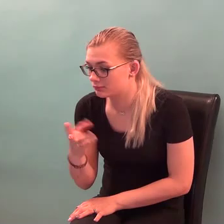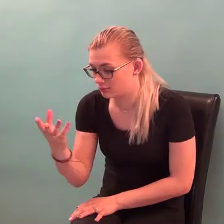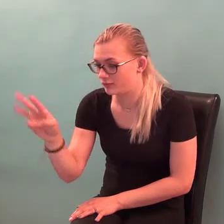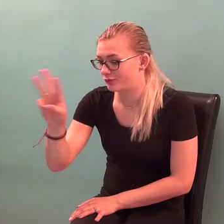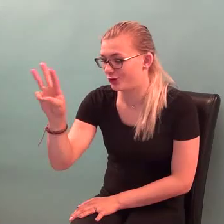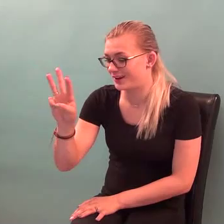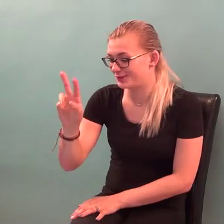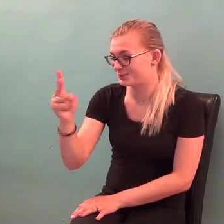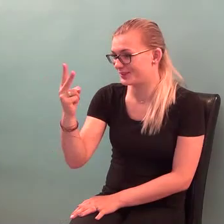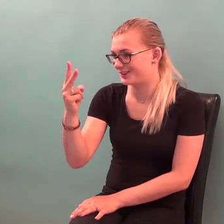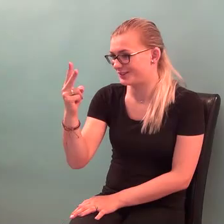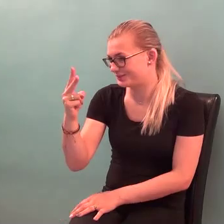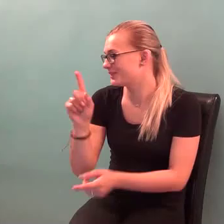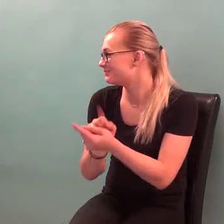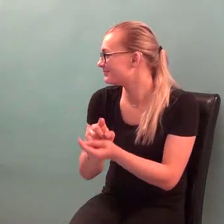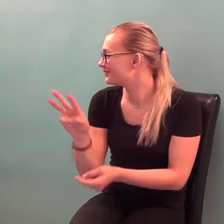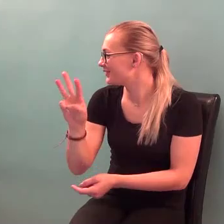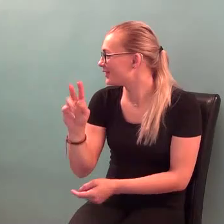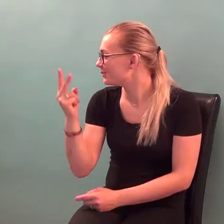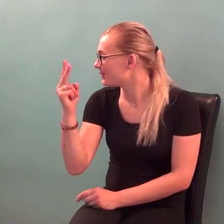Wtorek, drugiego... spotkamy się we wtorek, drugiego.